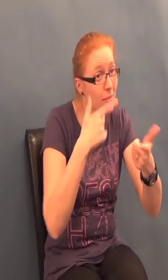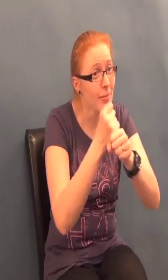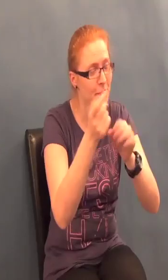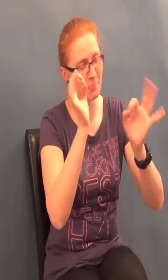"Dobrze, dobrze."